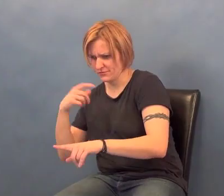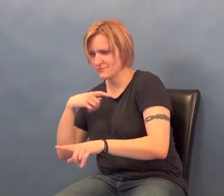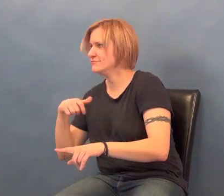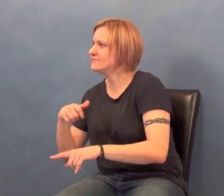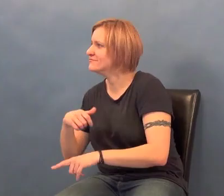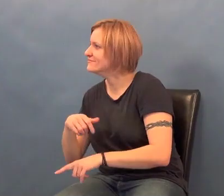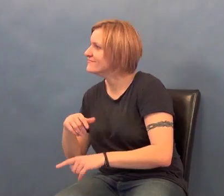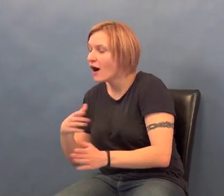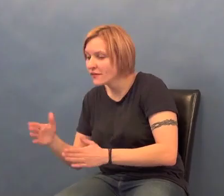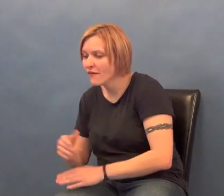Nie? A to jest gotowe.